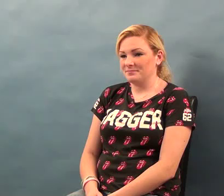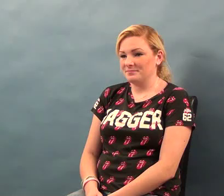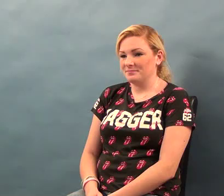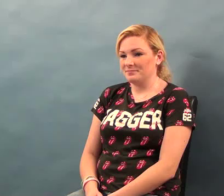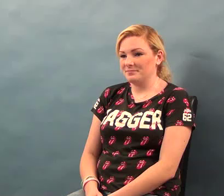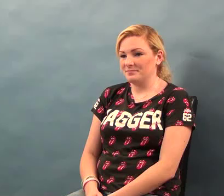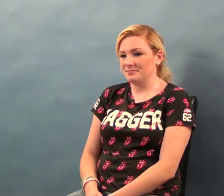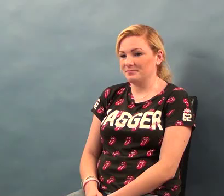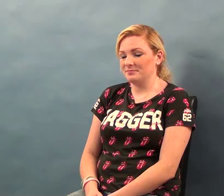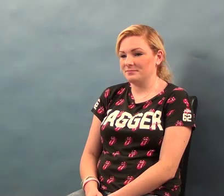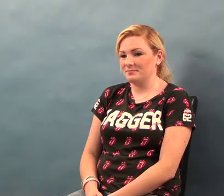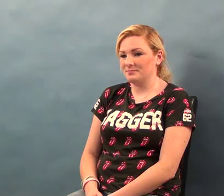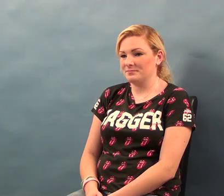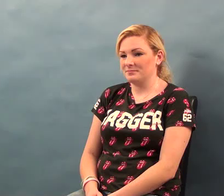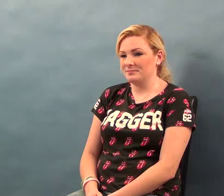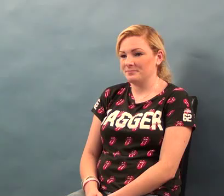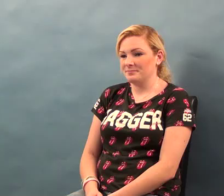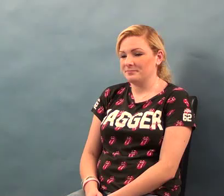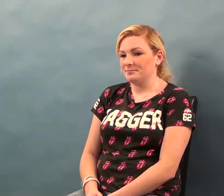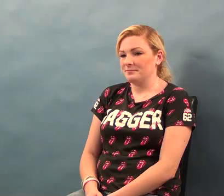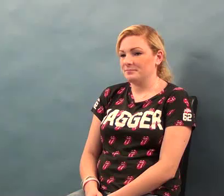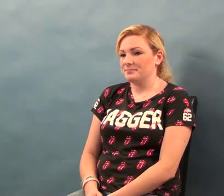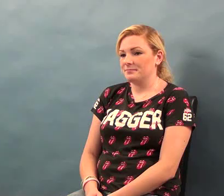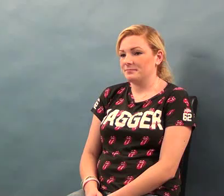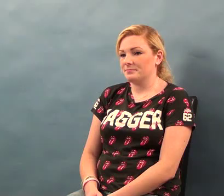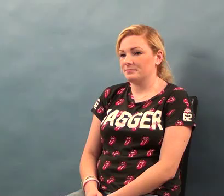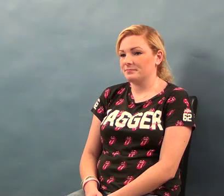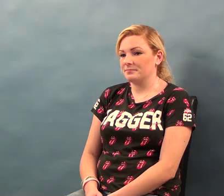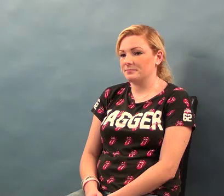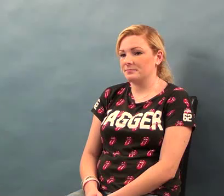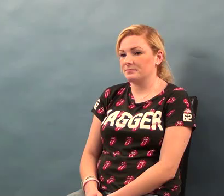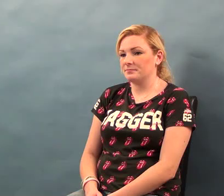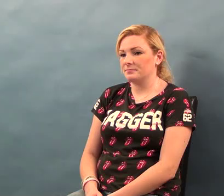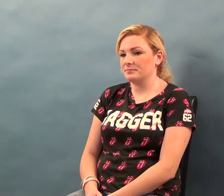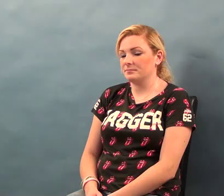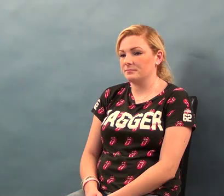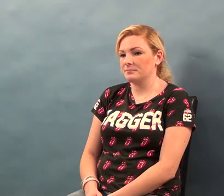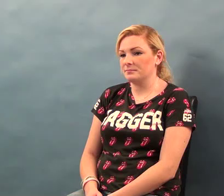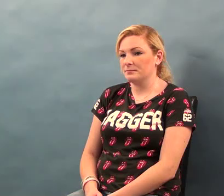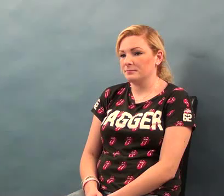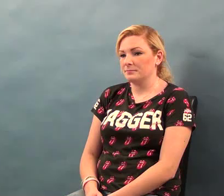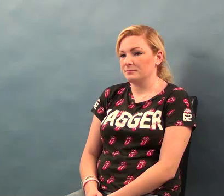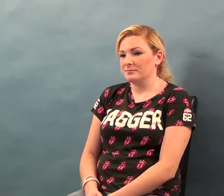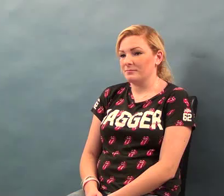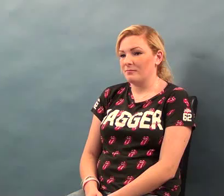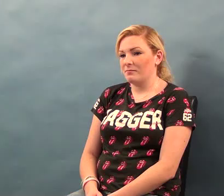Myślę, że w tej ławce po prawej stronie nie ma nóżki, a po lewej jest. To dlatego nie można siedzieć, bo prawa strona ławki może się przechylić.